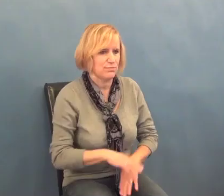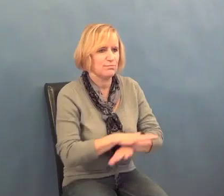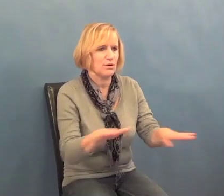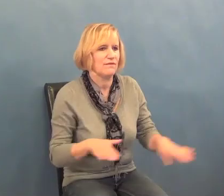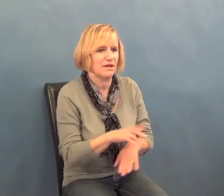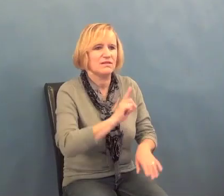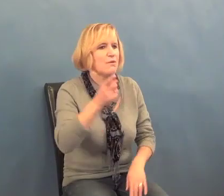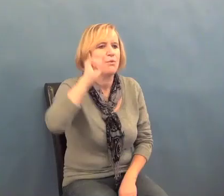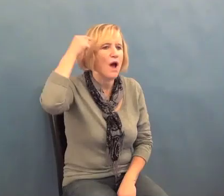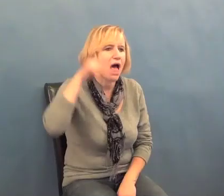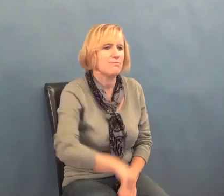Nie wolno głęboko pływać.